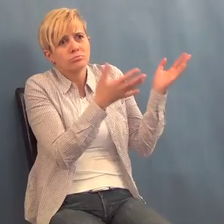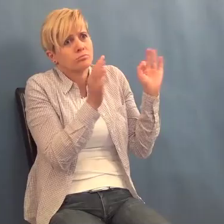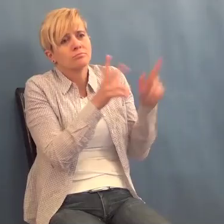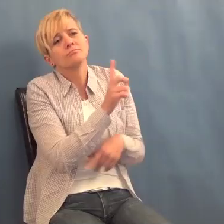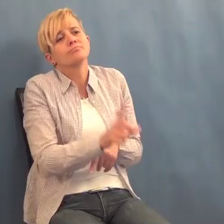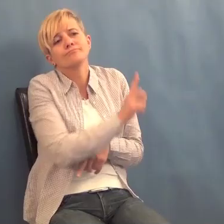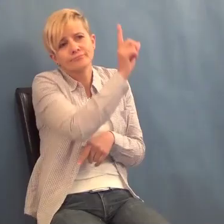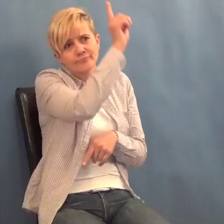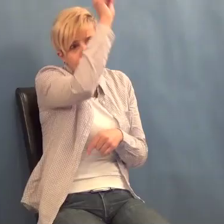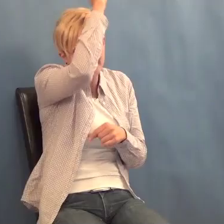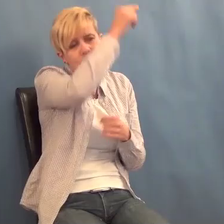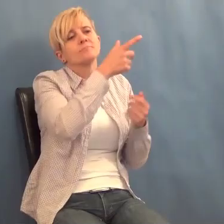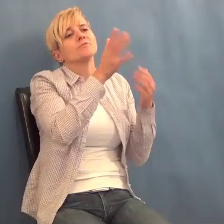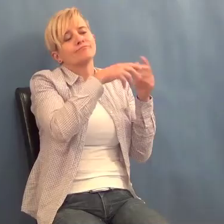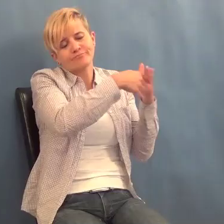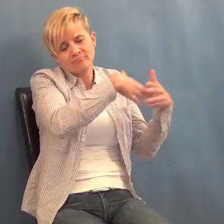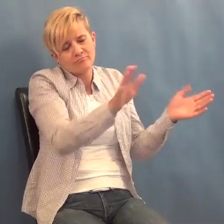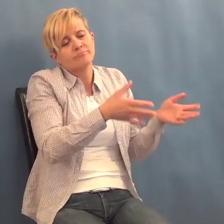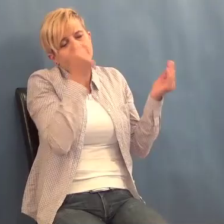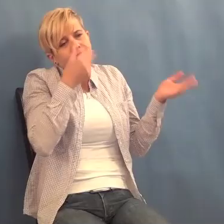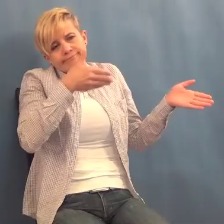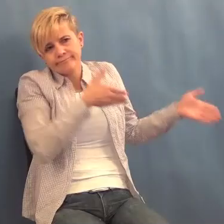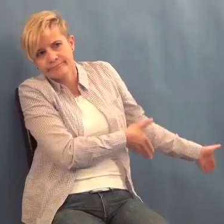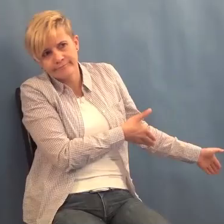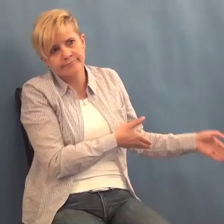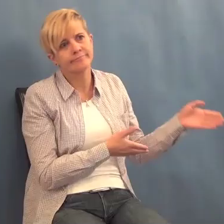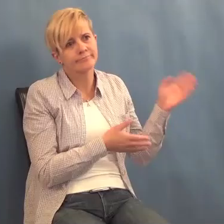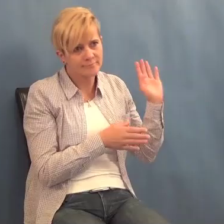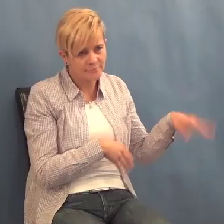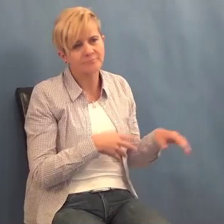Idzie na górę, otwiera kluczem drzwi, kładzie się spać, dobra.